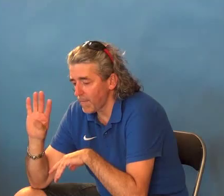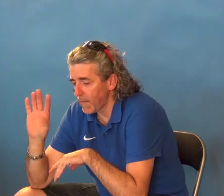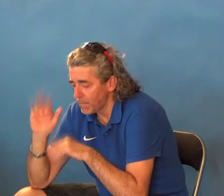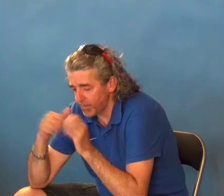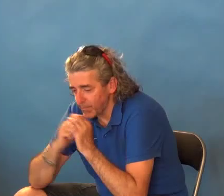Czwarta.